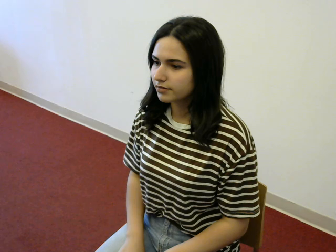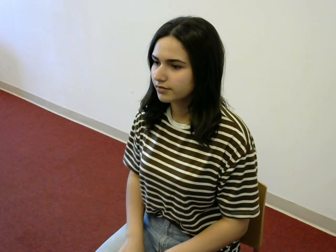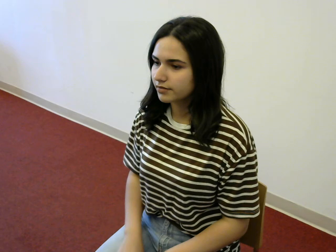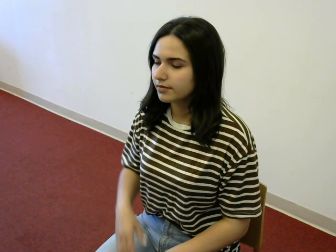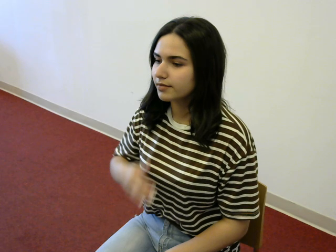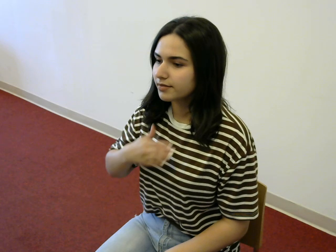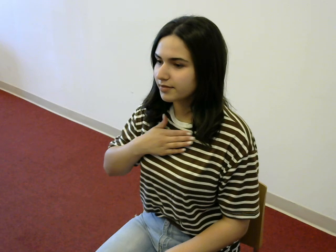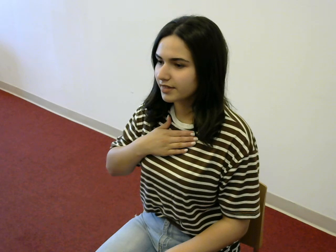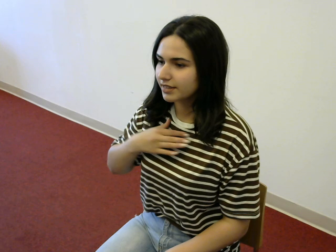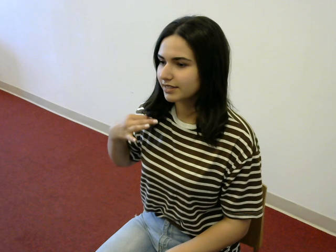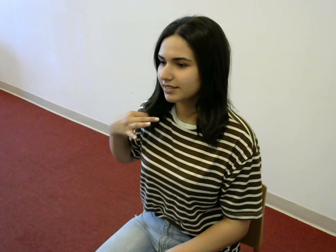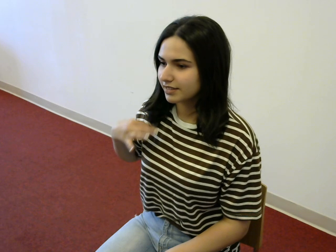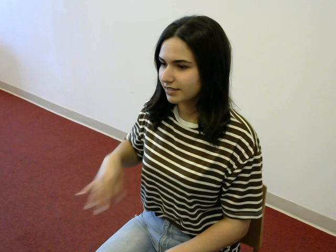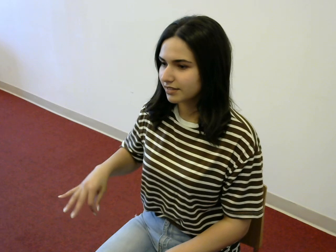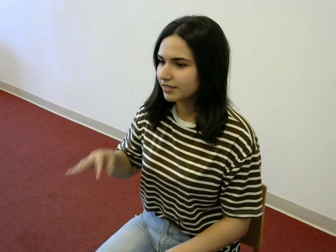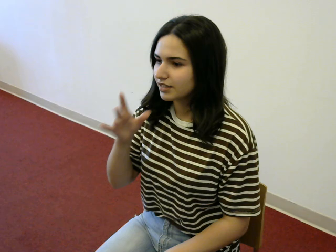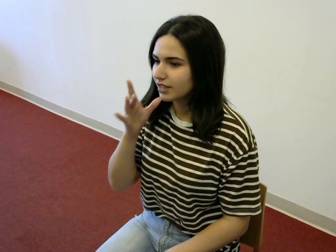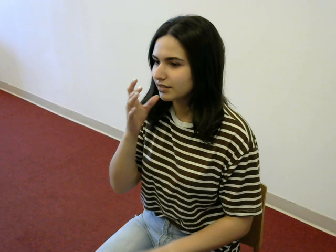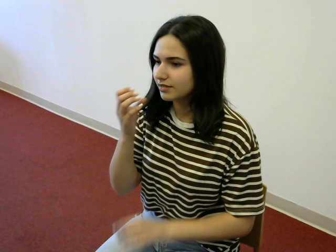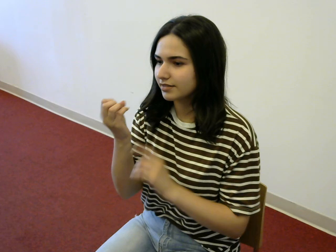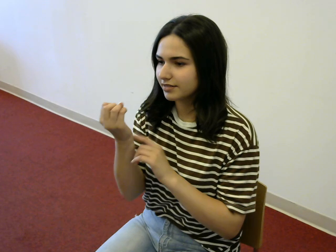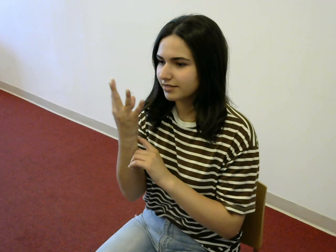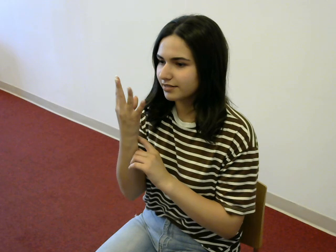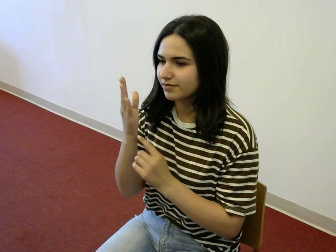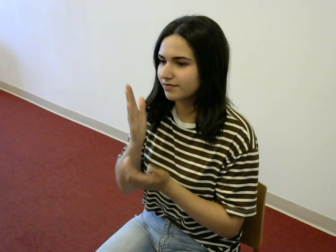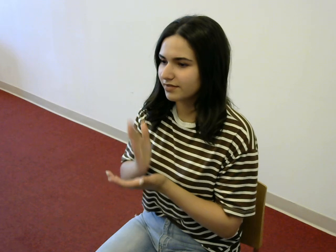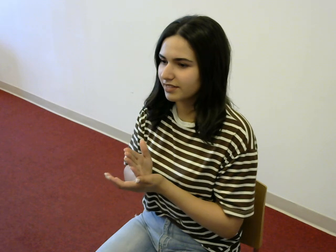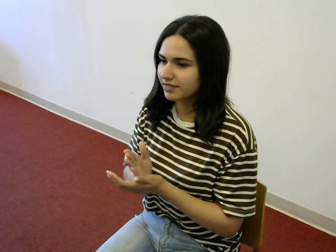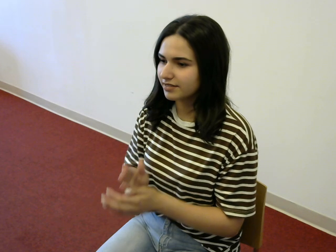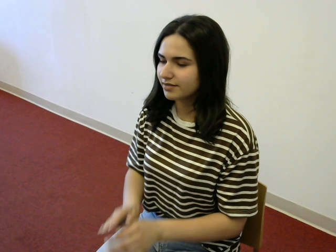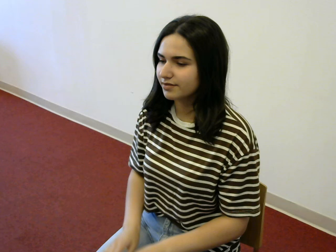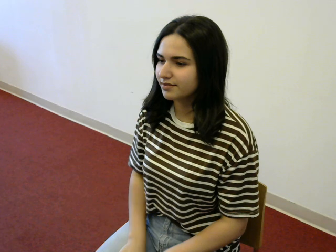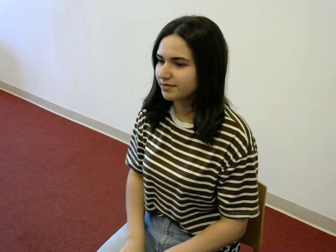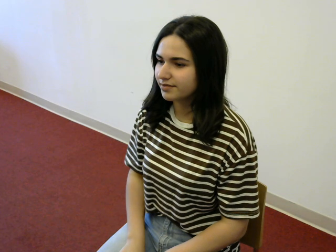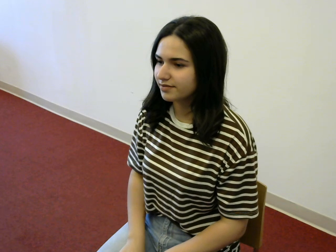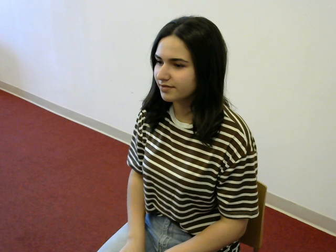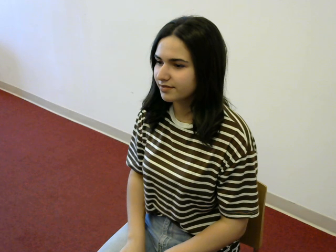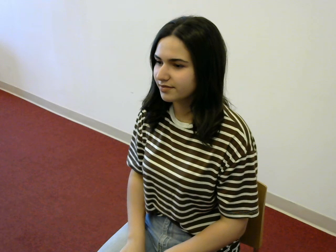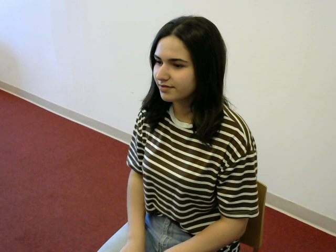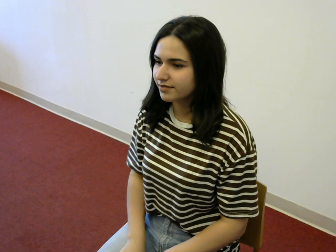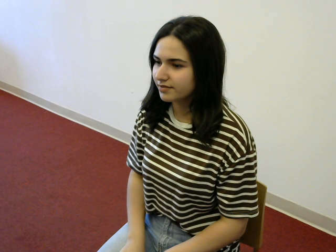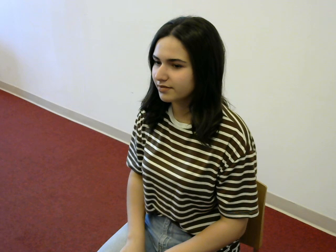Mənim oğlumun 14 yaşı var